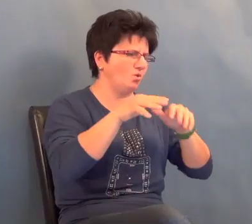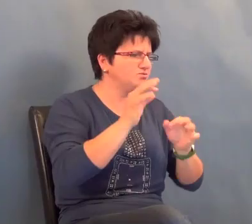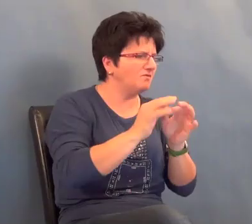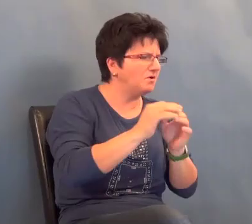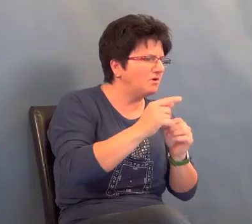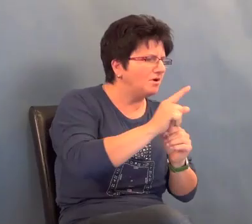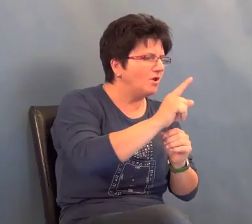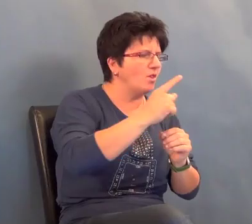Myślę, że...